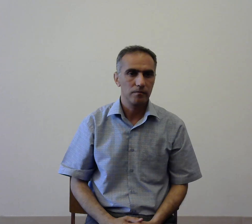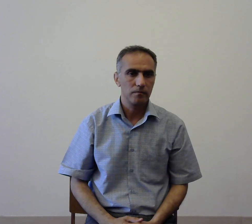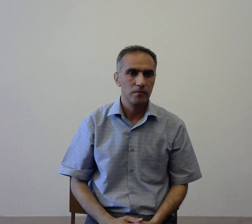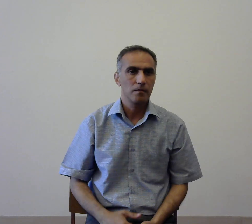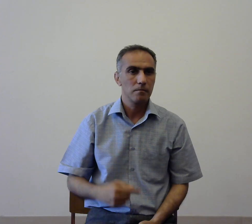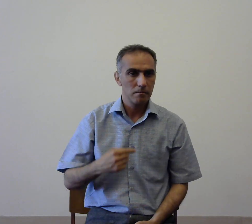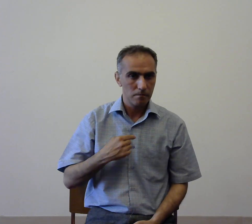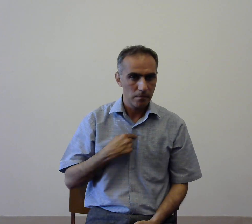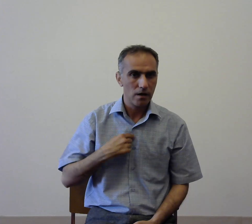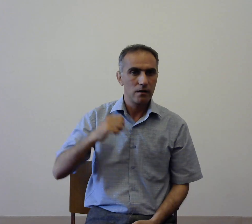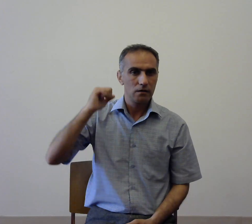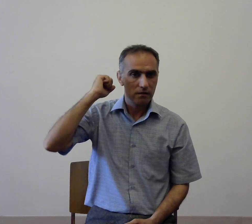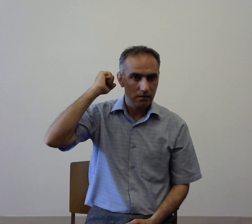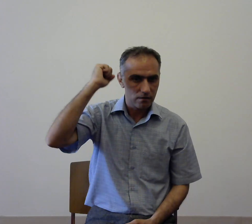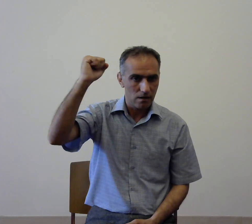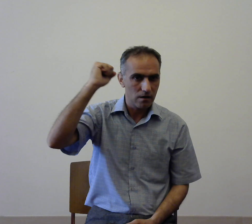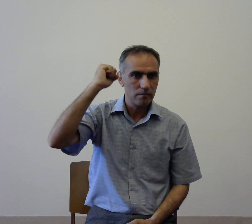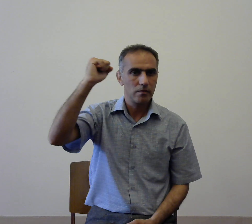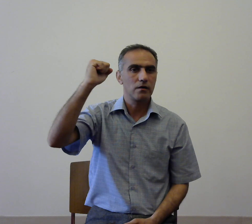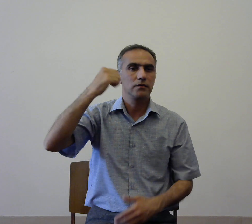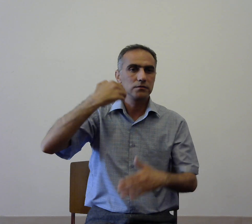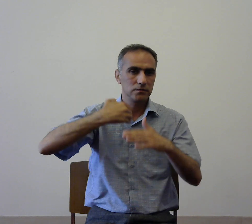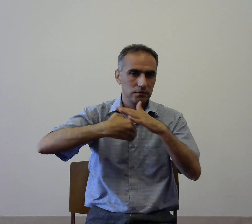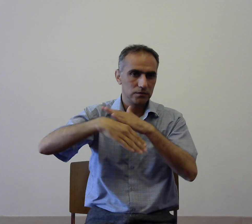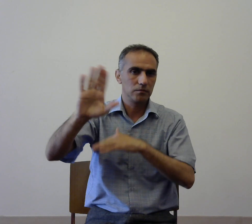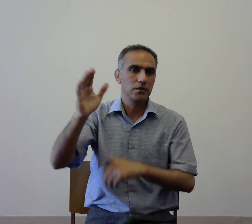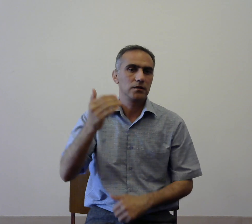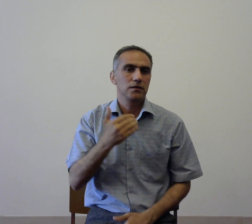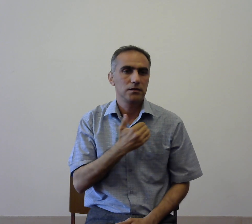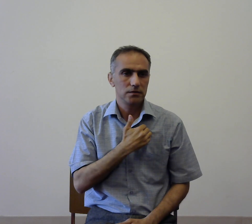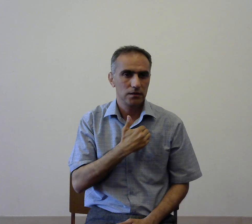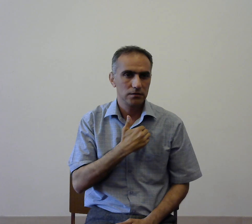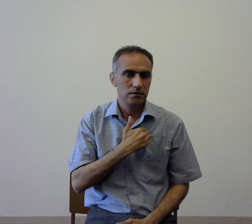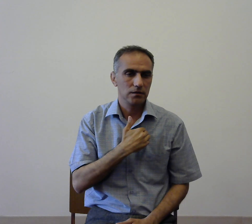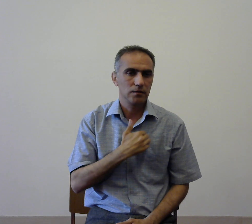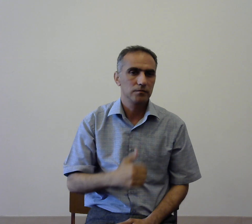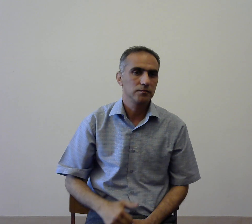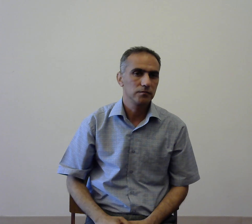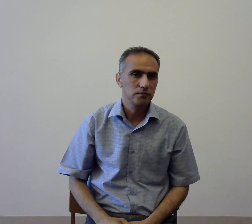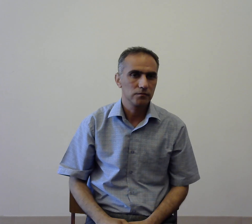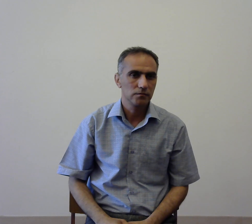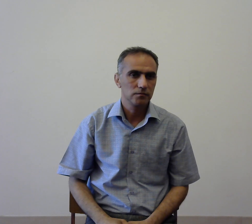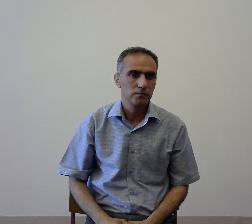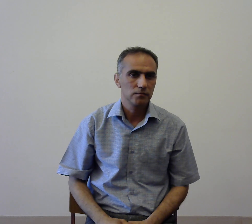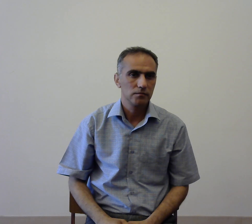Mən Qarabağa getmək istəyirəm